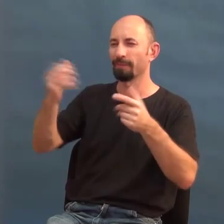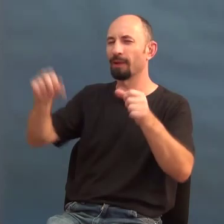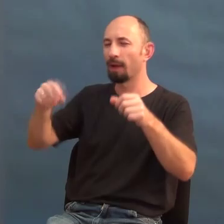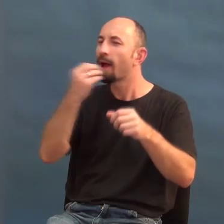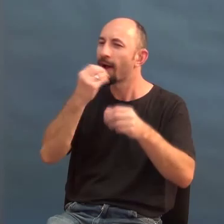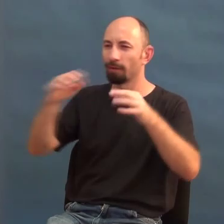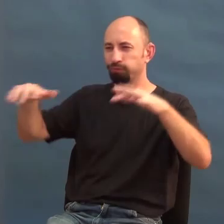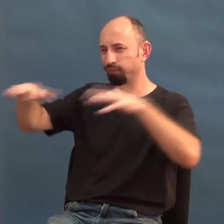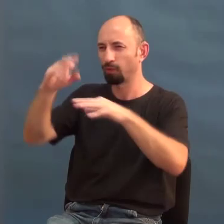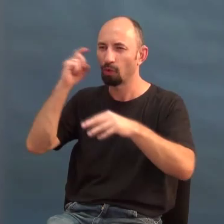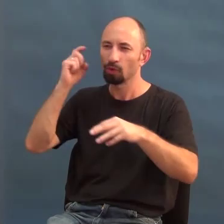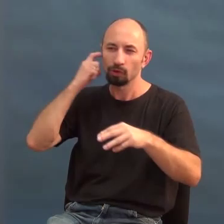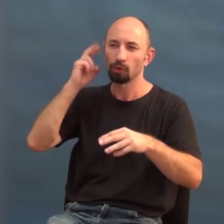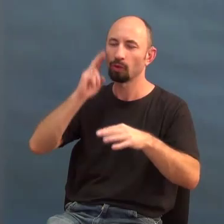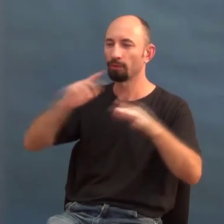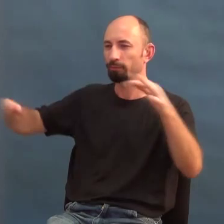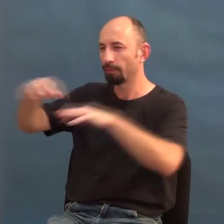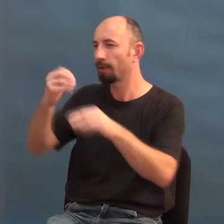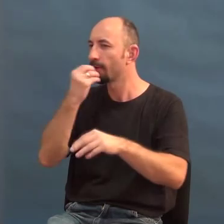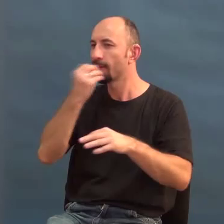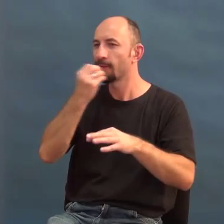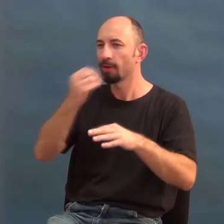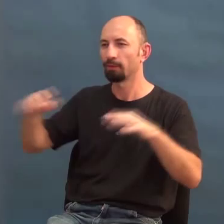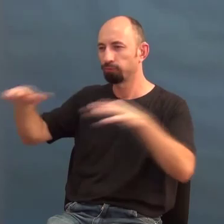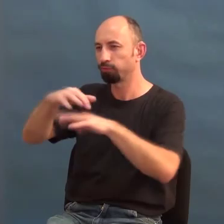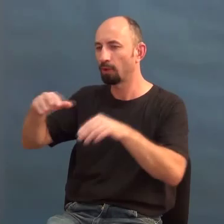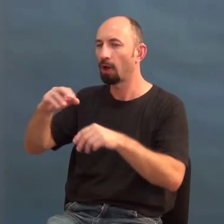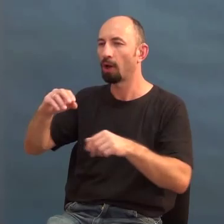Słyszący i głusi jedzą razem.